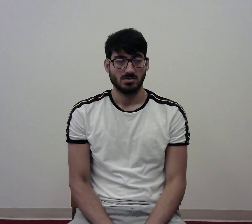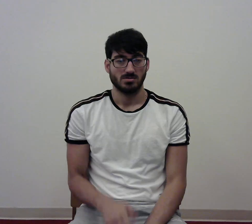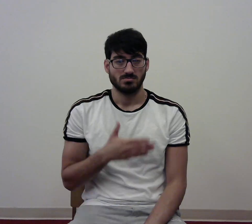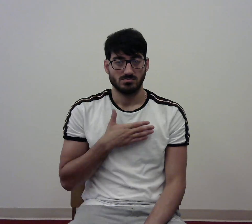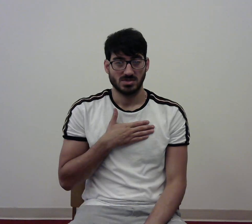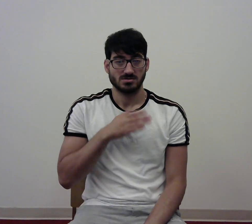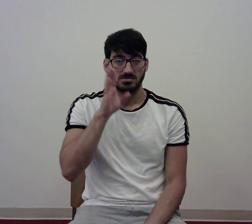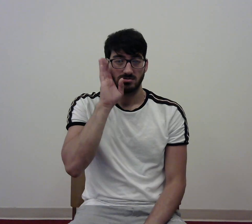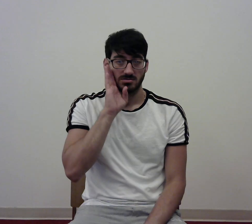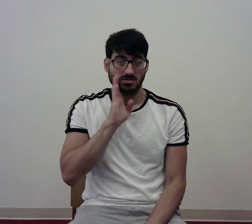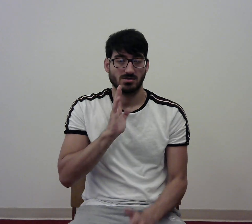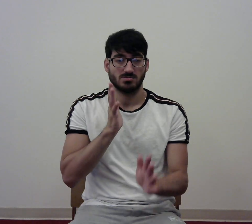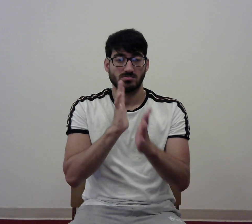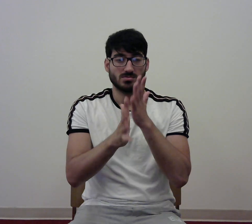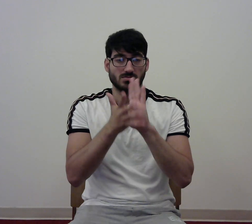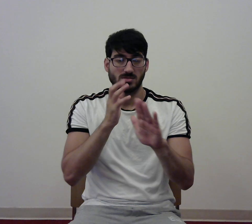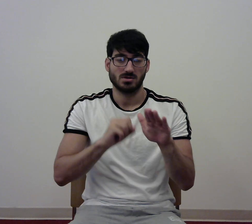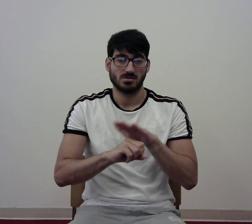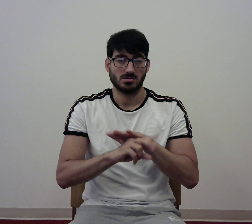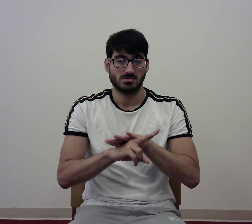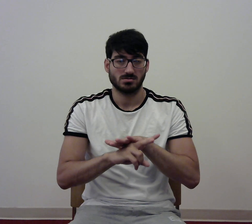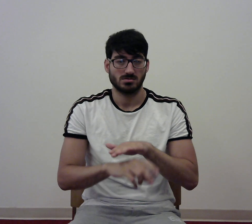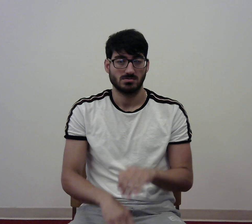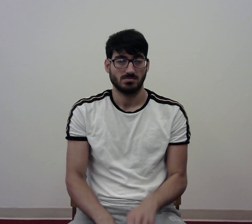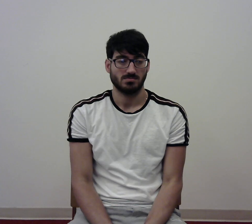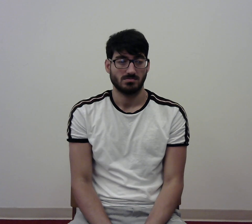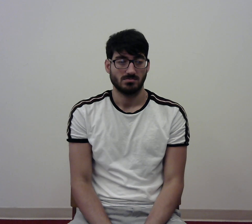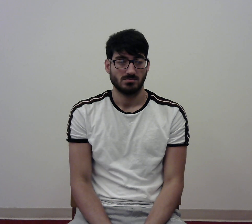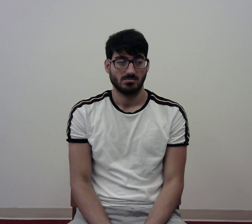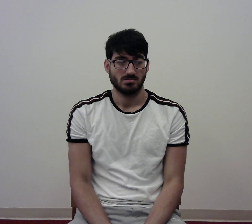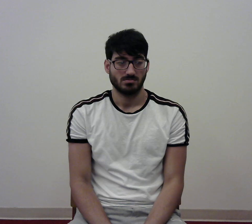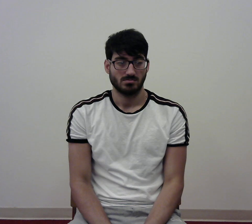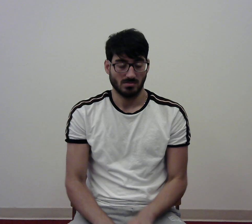Mən səhərlər bulvarda qaçıram